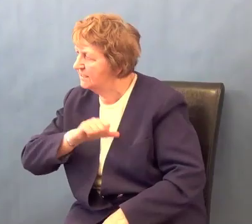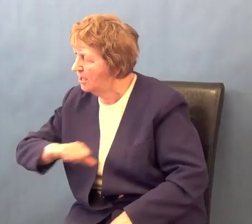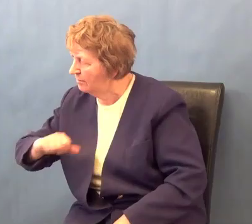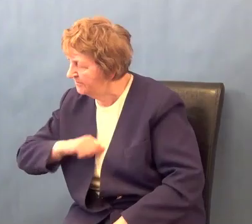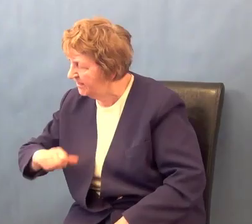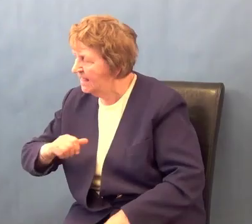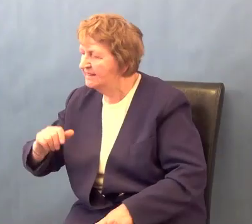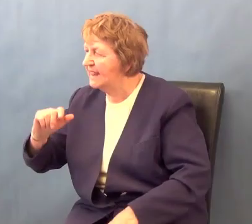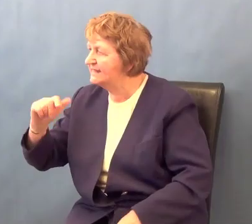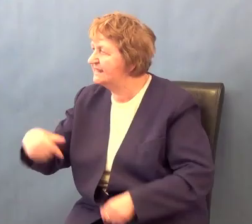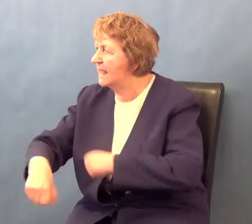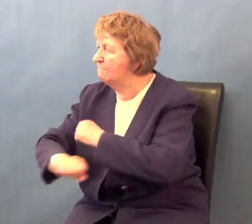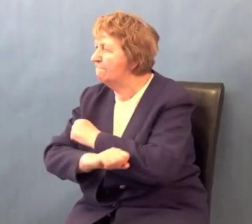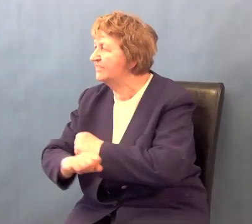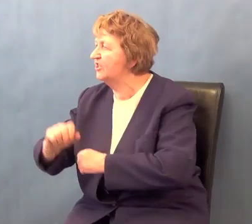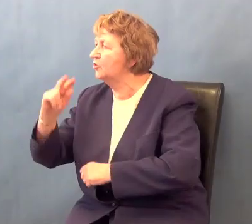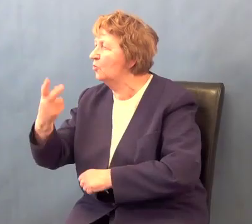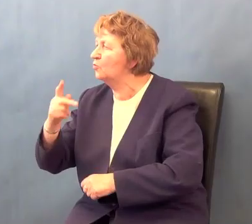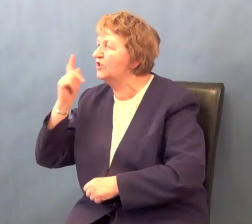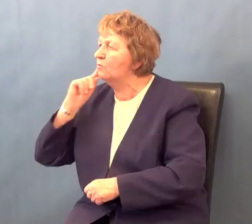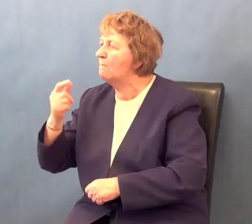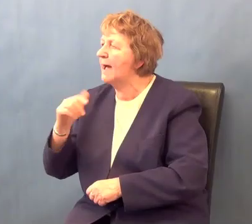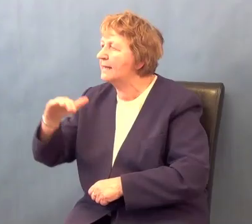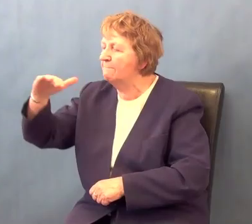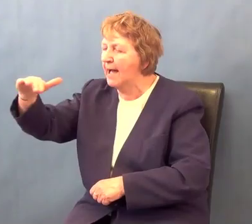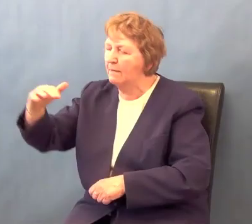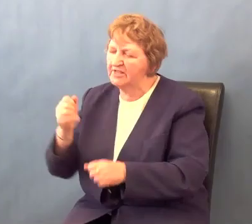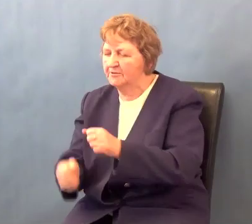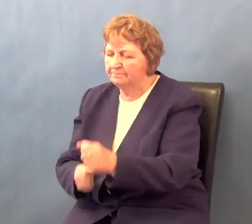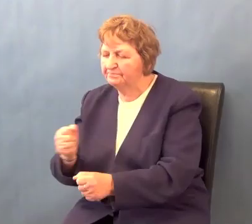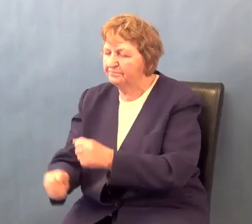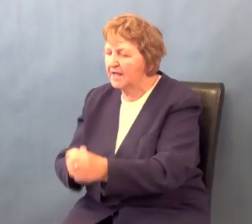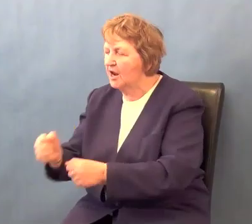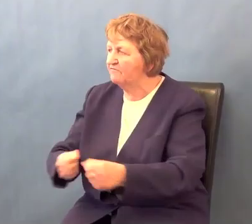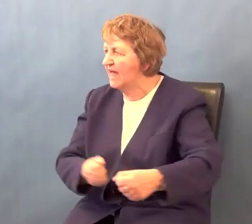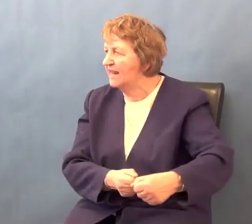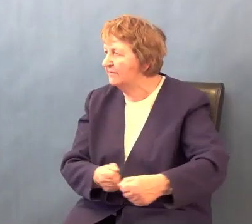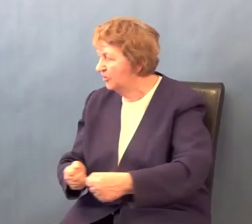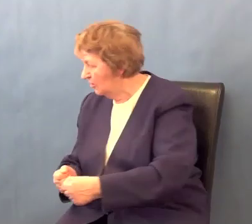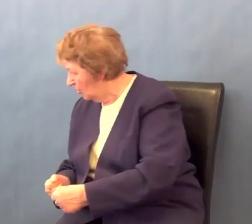Następnie druga osoba, mały chłopiec, przyjechał na rowerze.